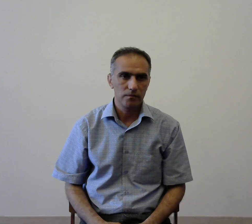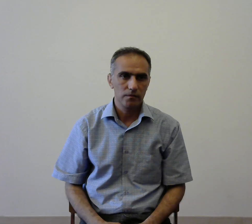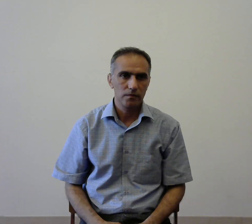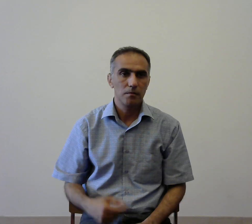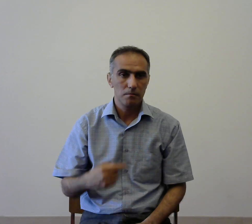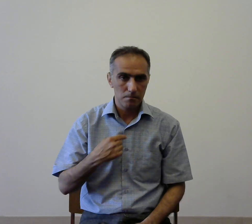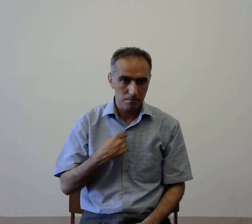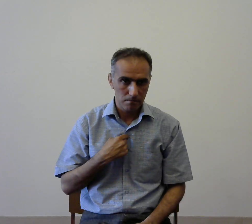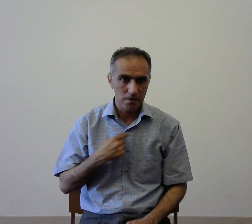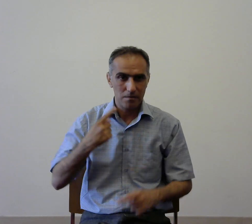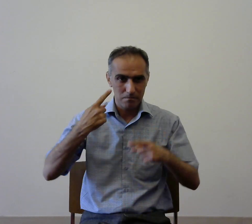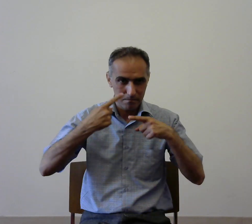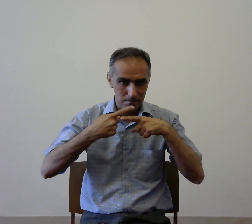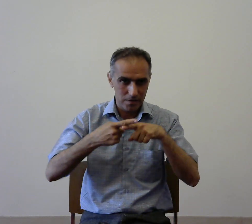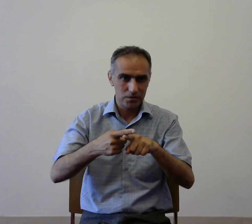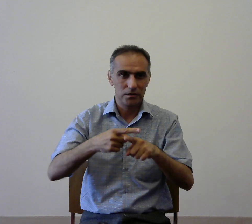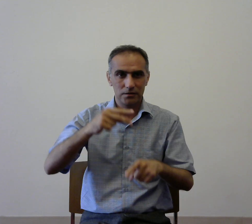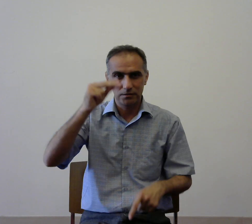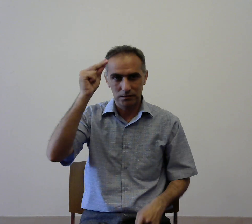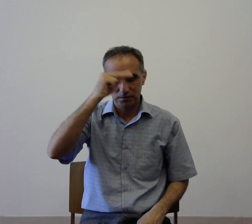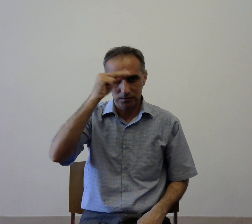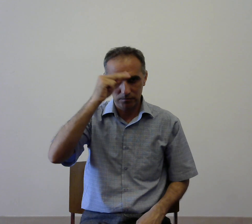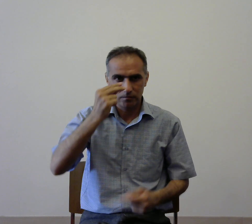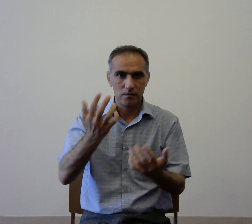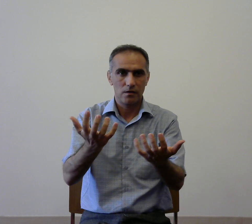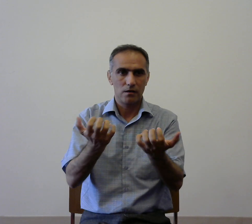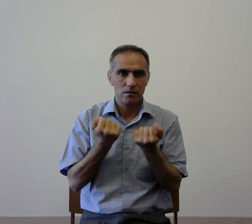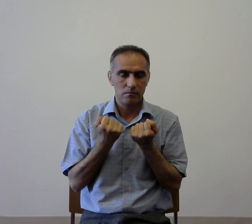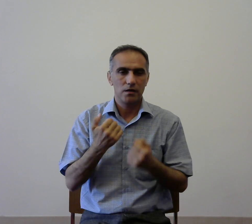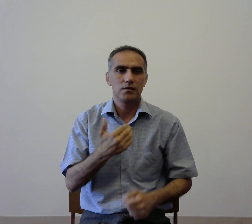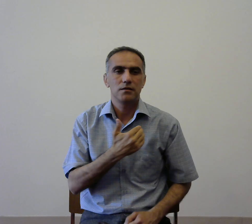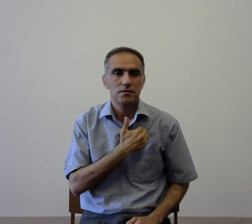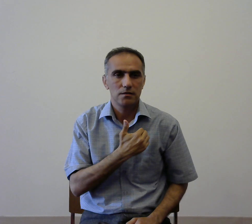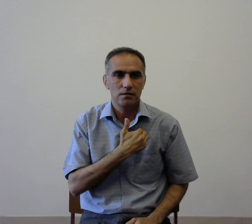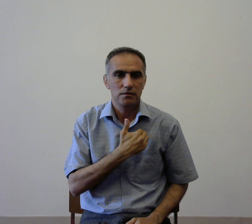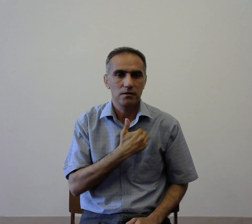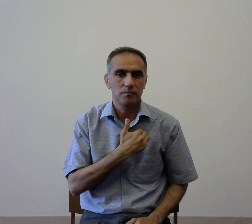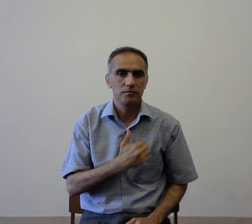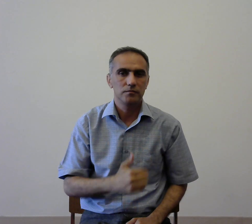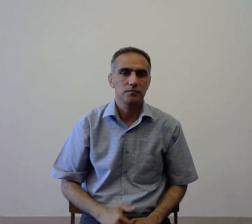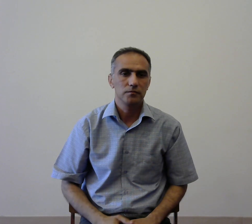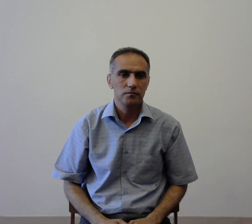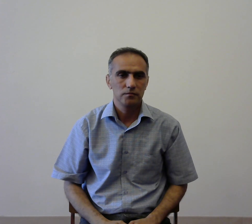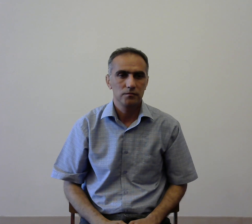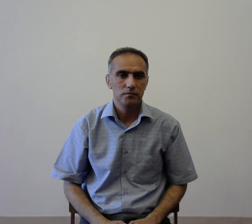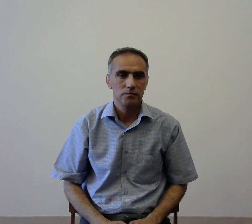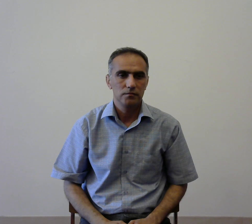Mən peşə təhsili almaq istəyirəm